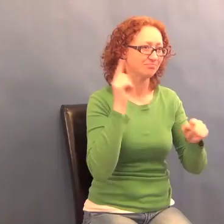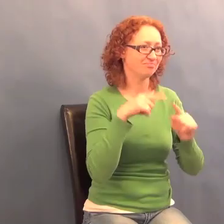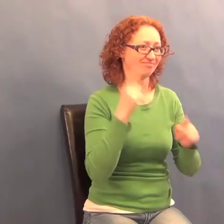Głowa odchyla się do tyłu.